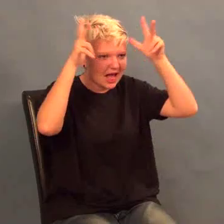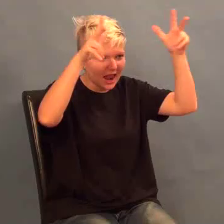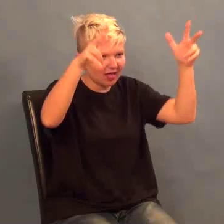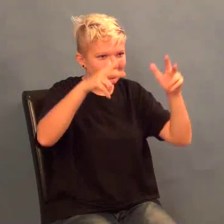Chłopiec siedział okrakiem na rogach jelenia.